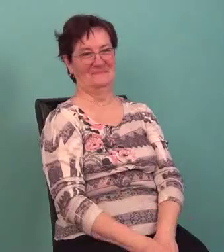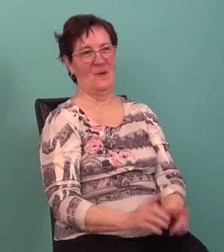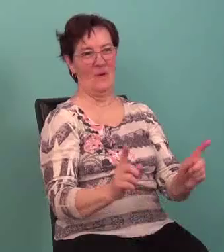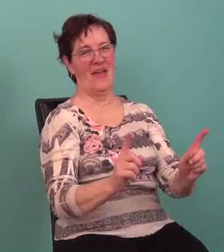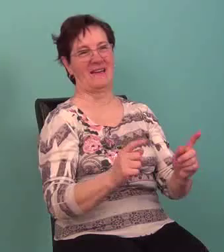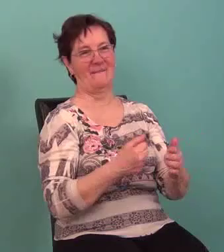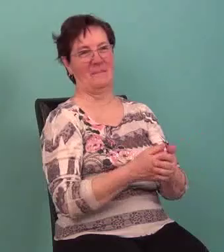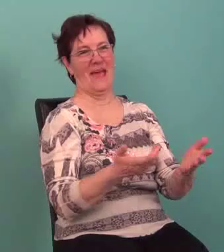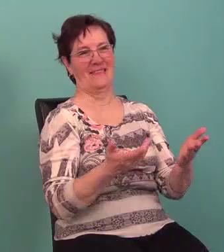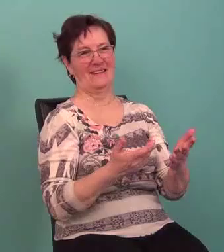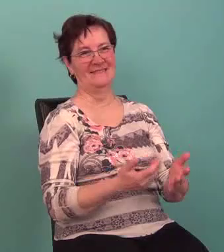Trzeba uważać na wypadek.